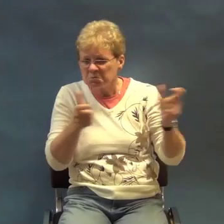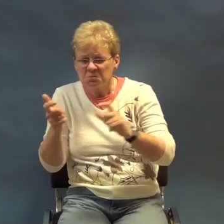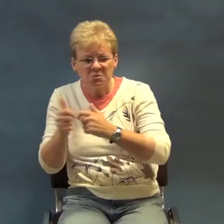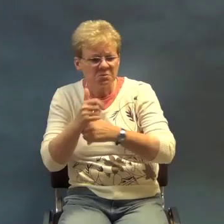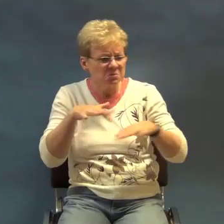Jest ruch.